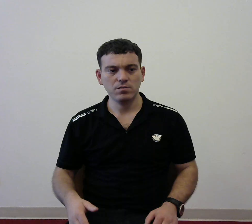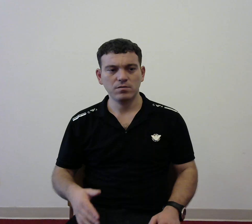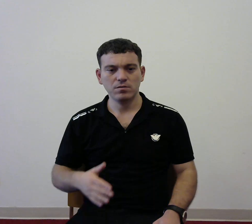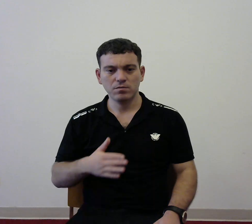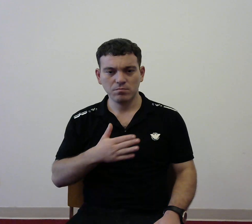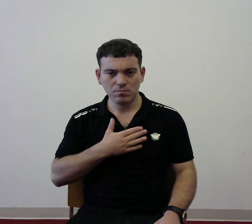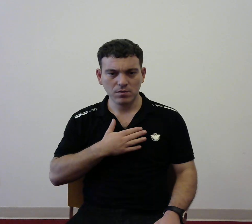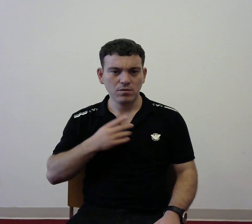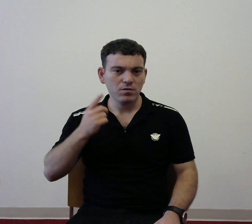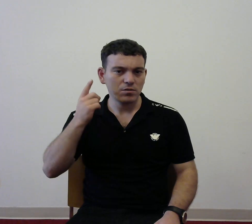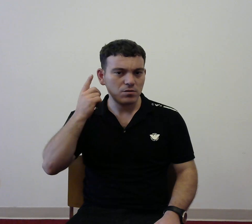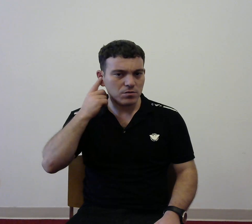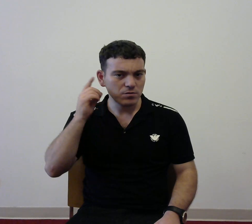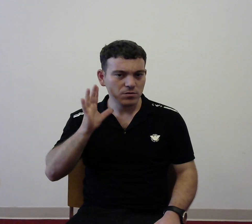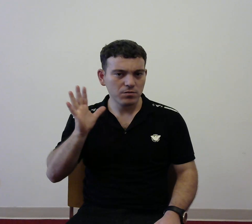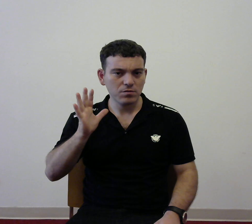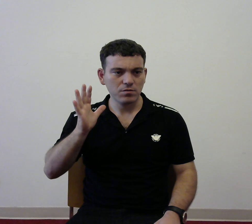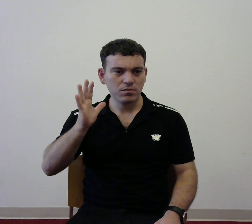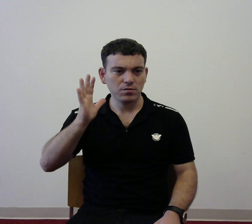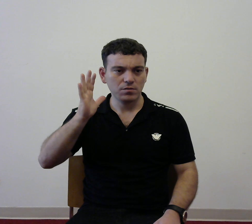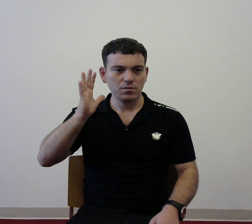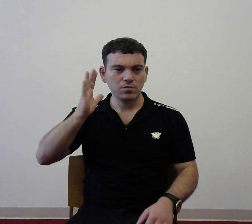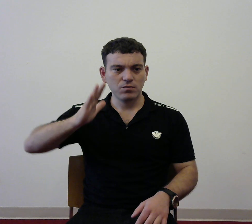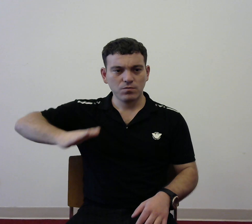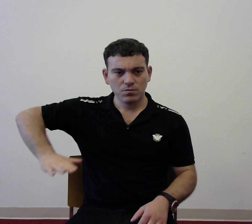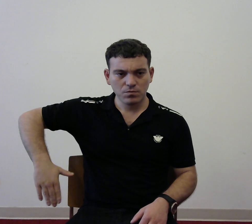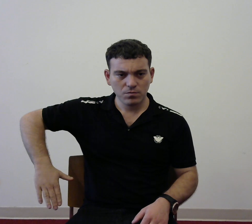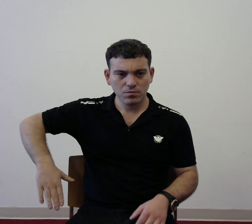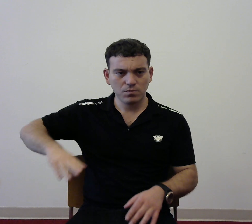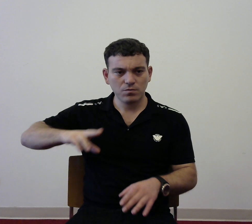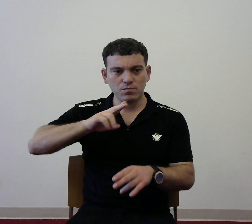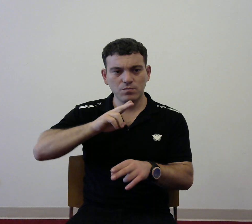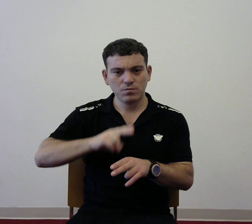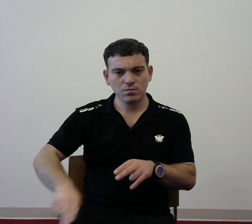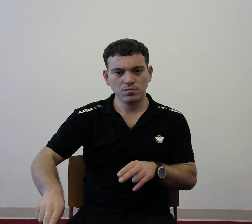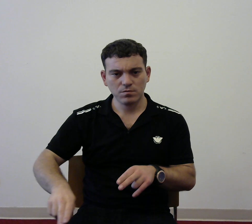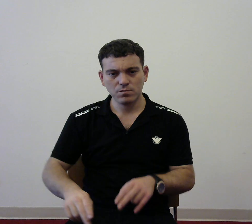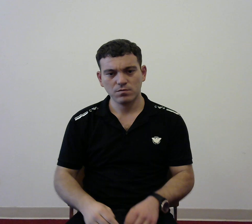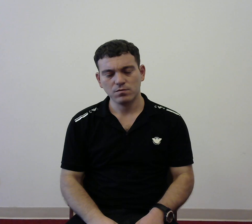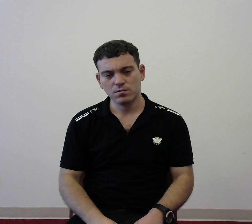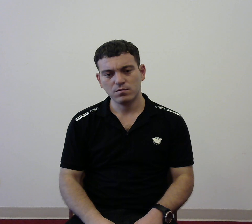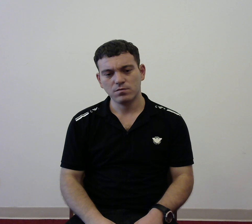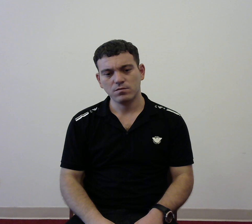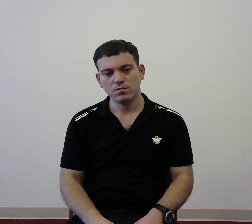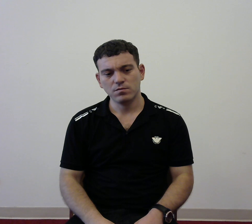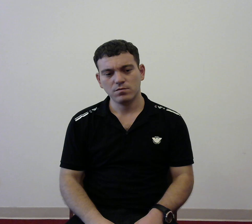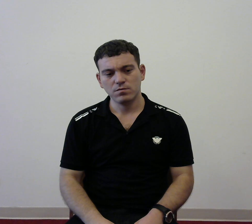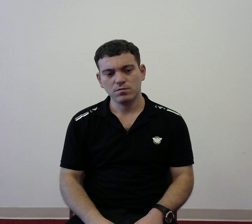Mən eşitməni sonradan itirmişəm